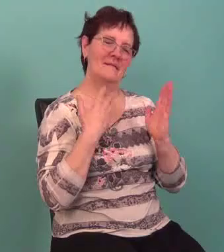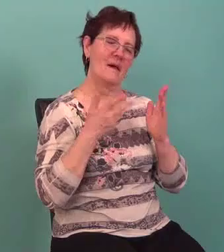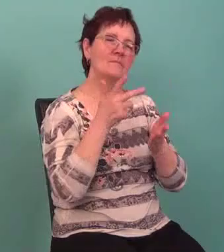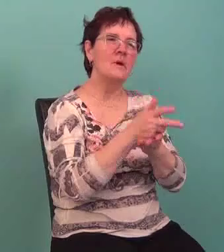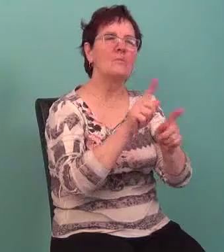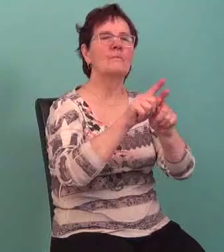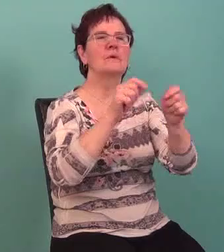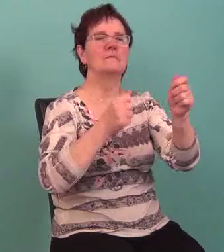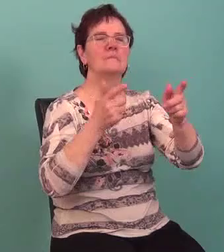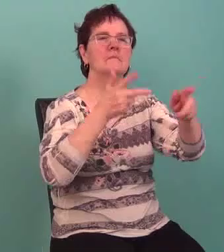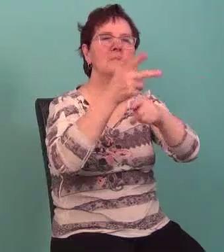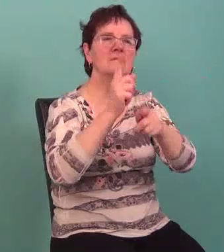Tak samo jak jazda samochodem.